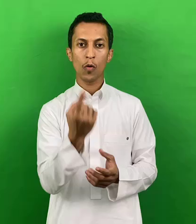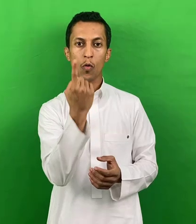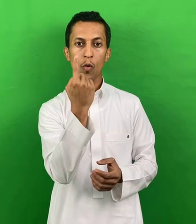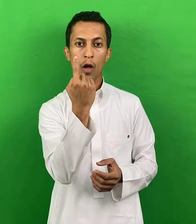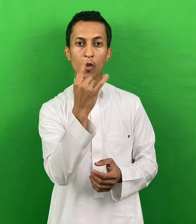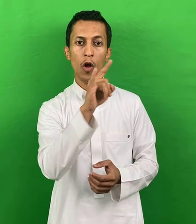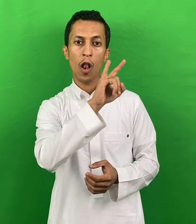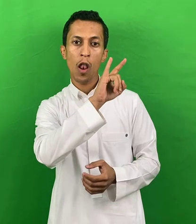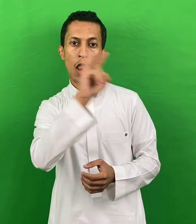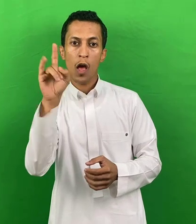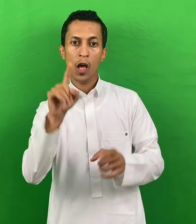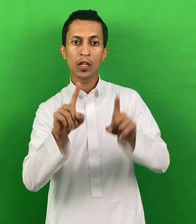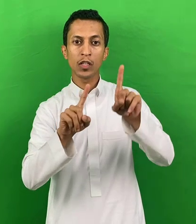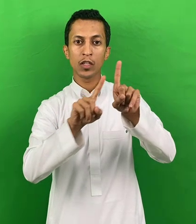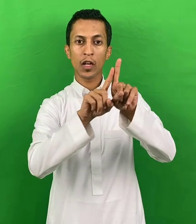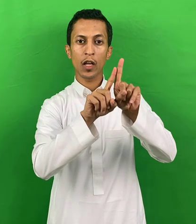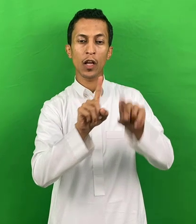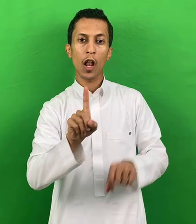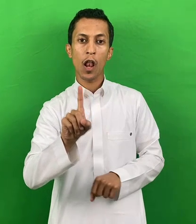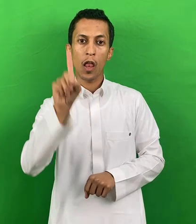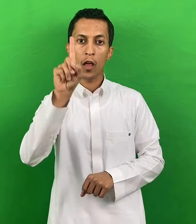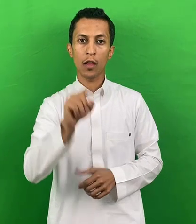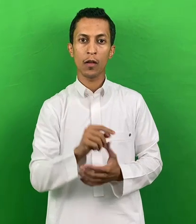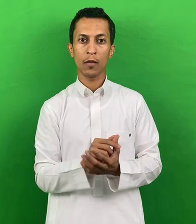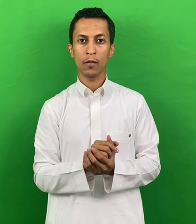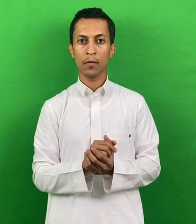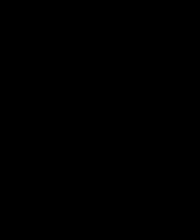وحده لا شريك له